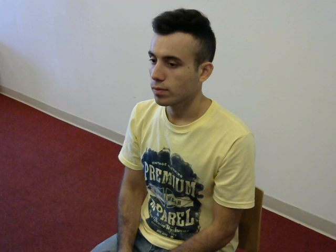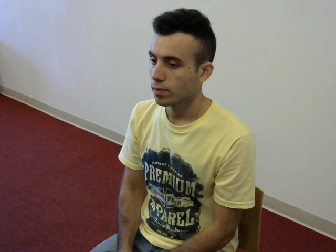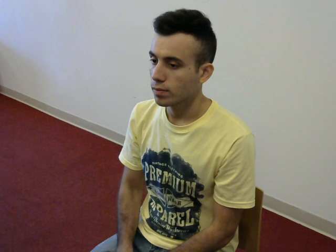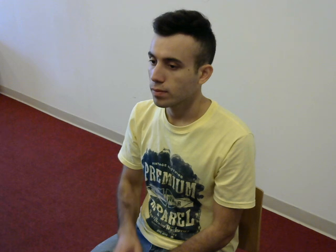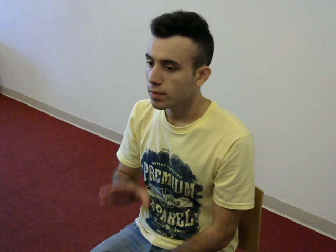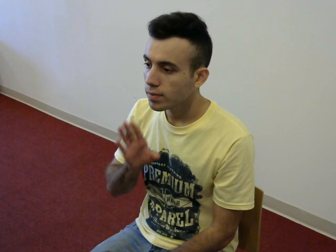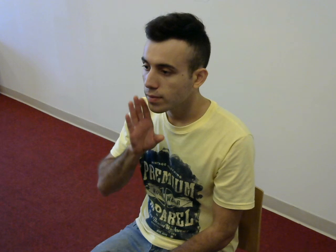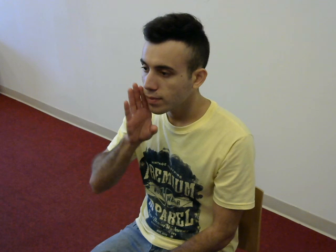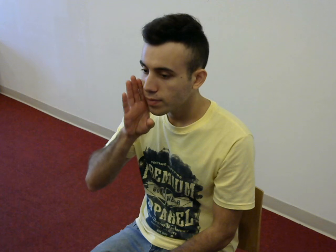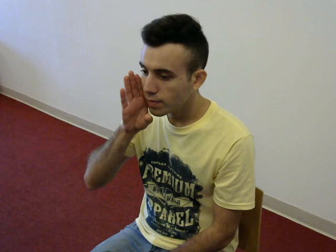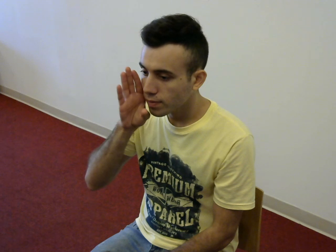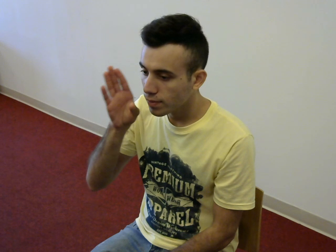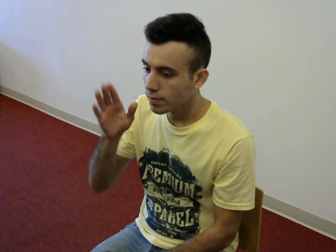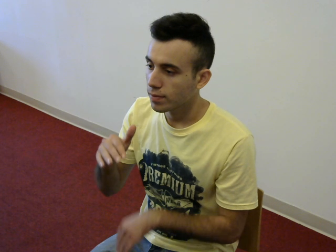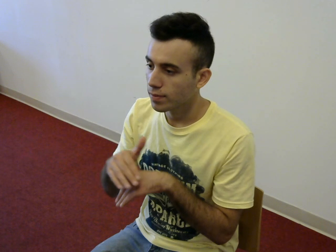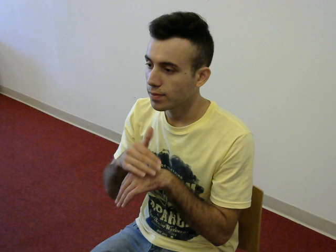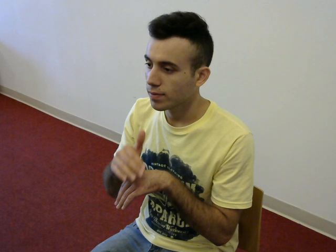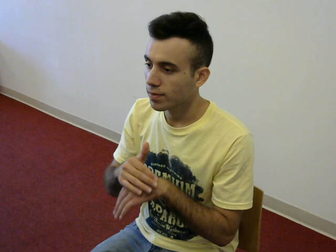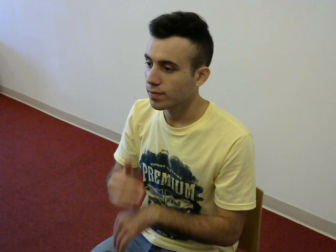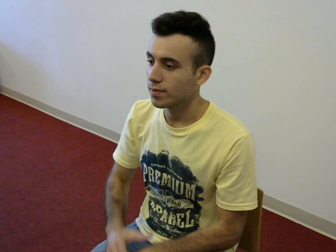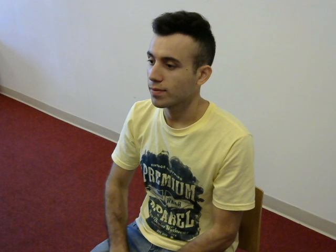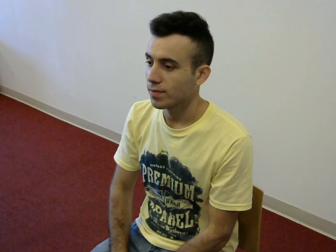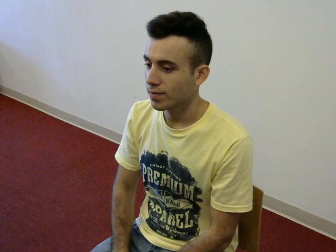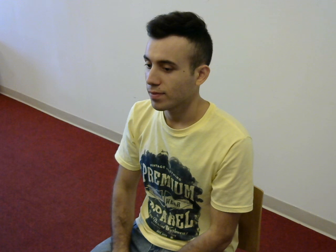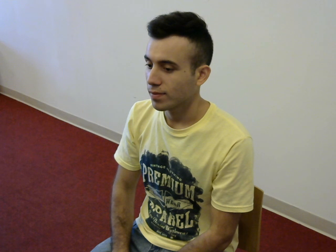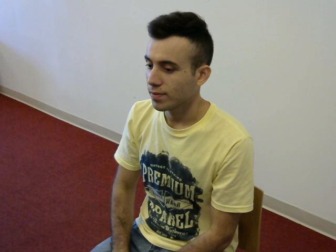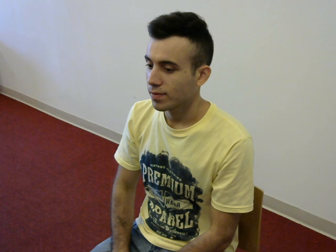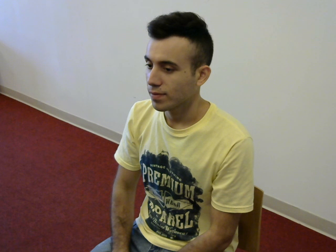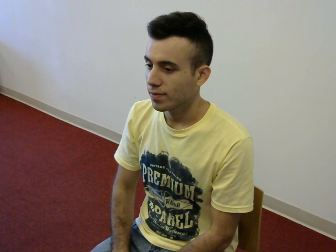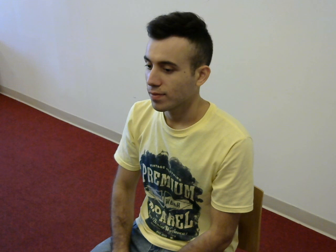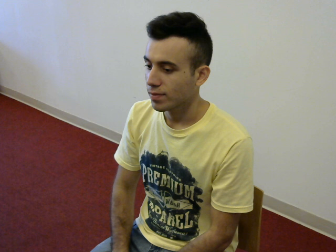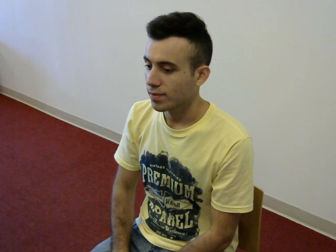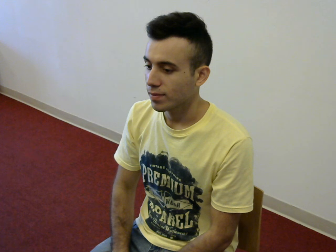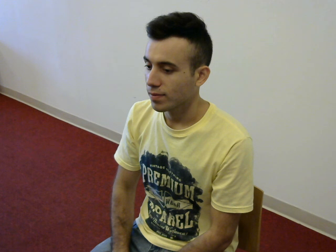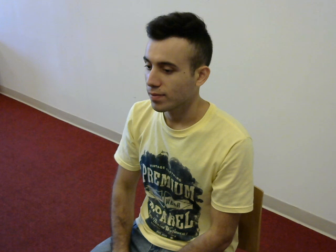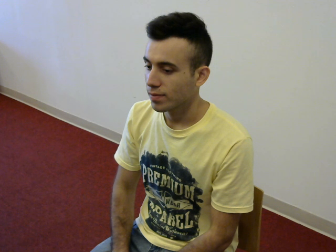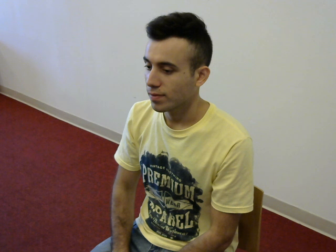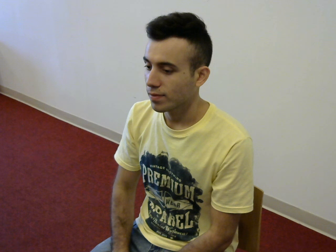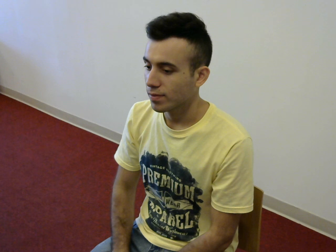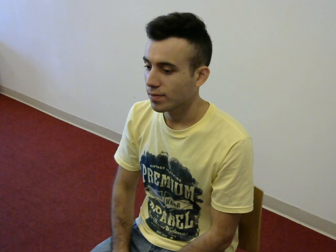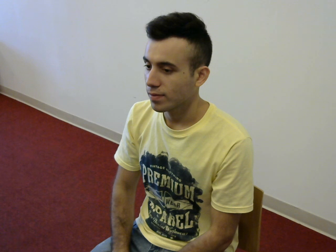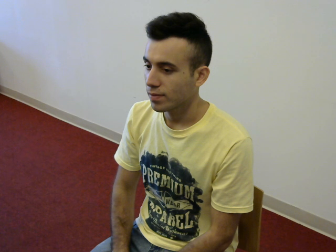Sabahınız xeyir